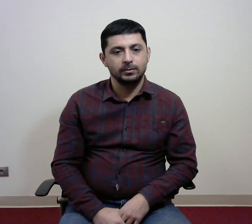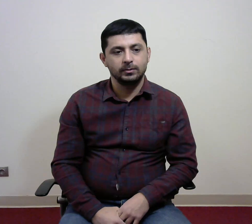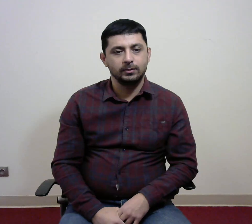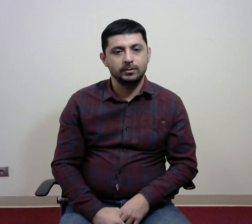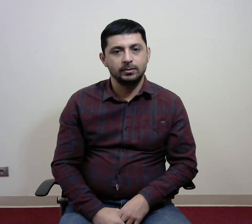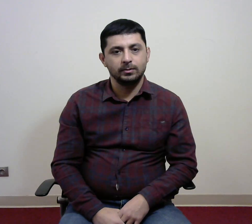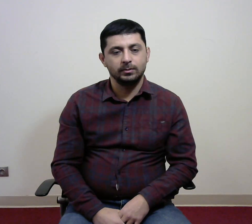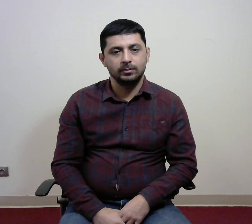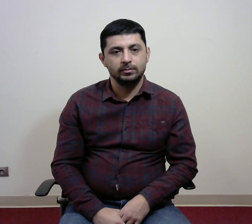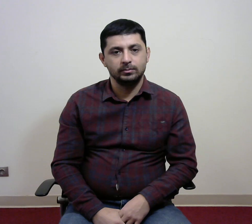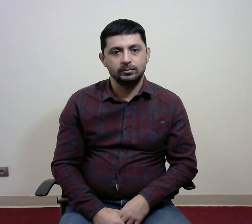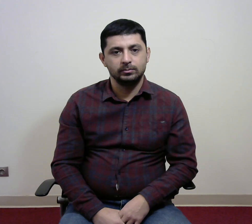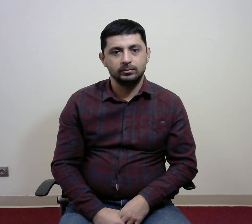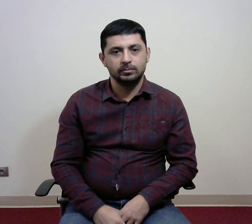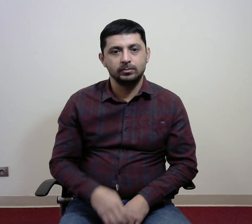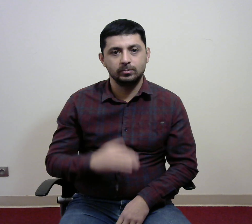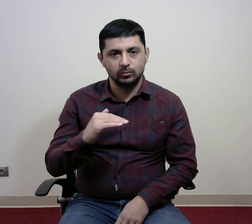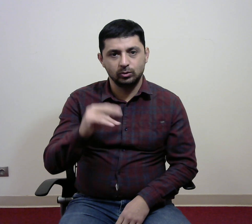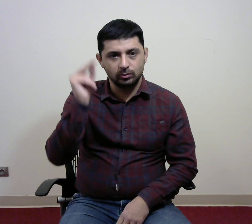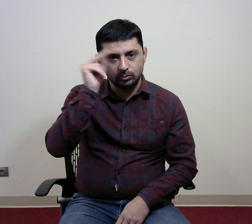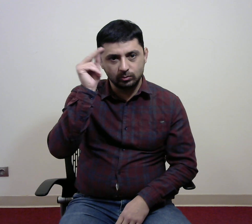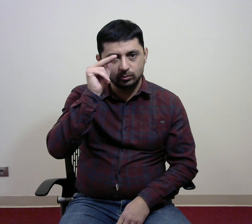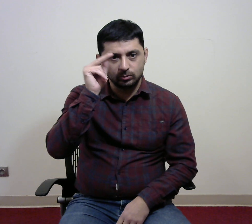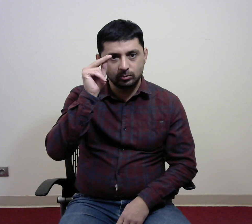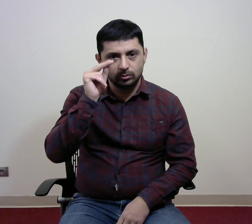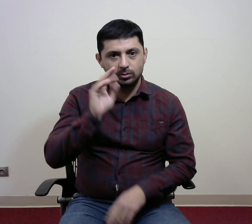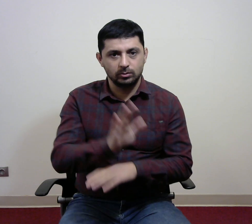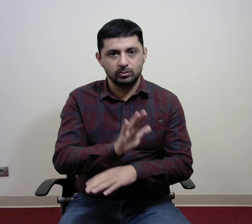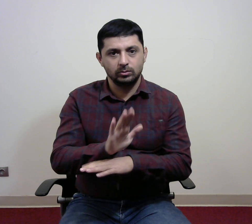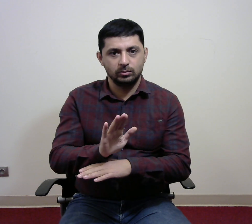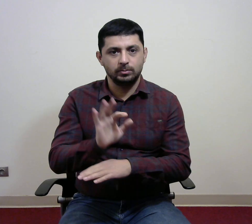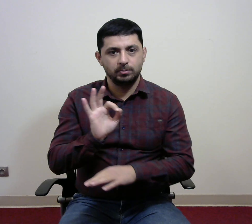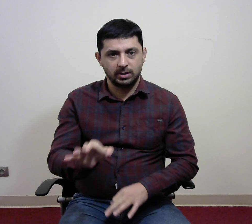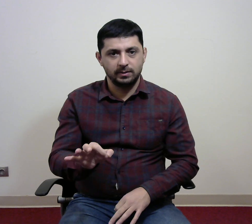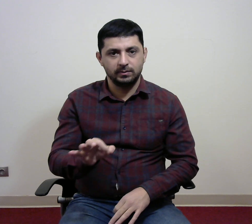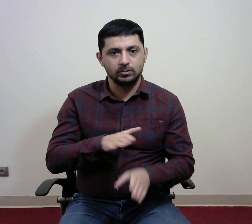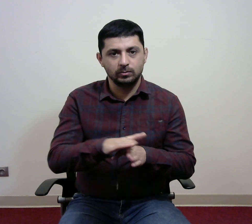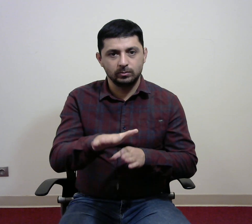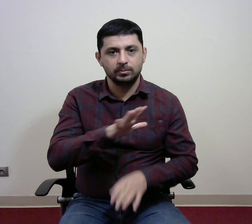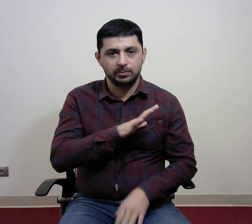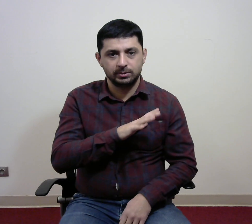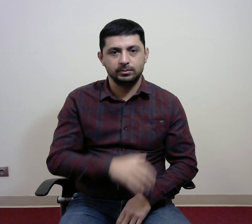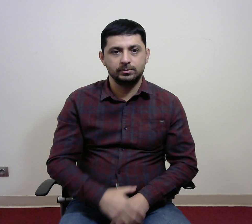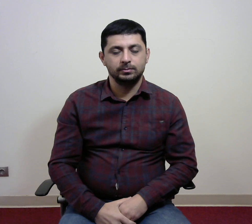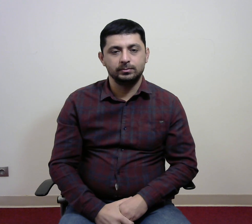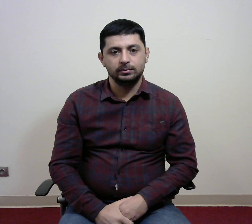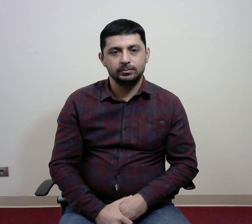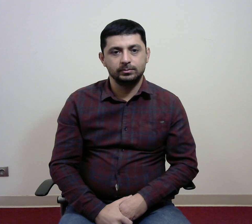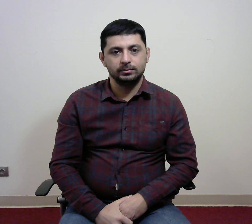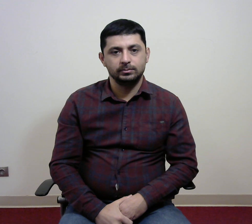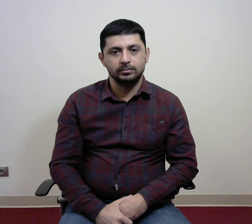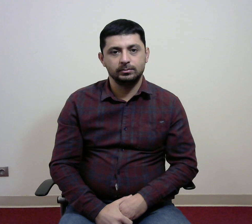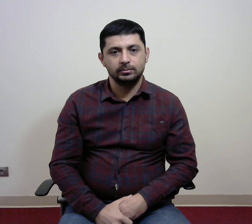Sənin şagirdin tapşırıqları düzgün yerinə yetirib